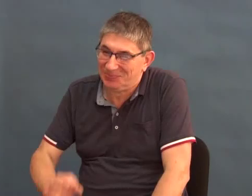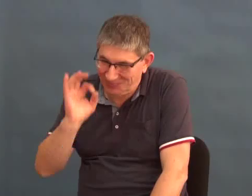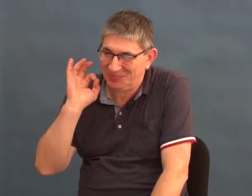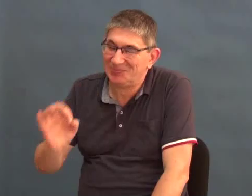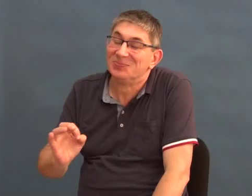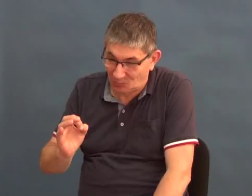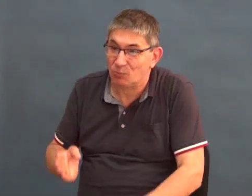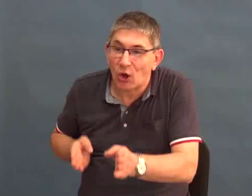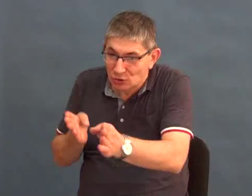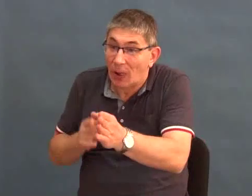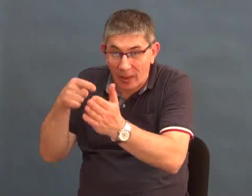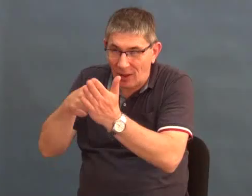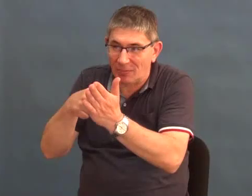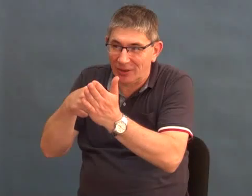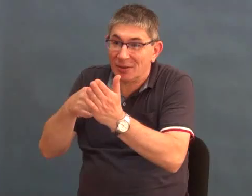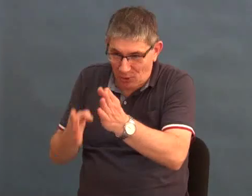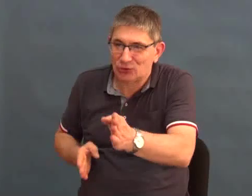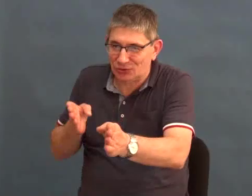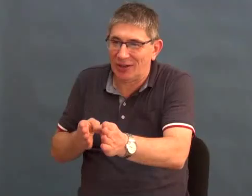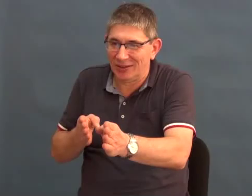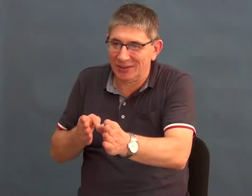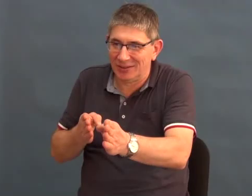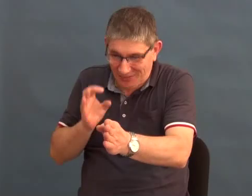Dobrze, pojedziemy tam pociągiem.